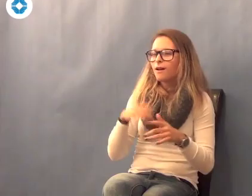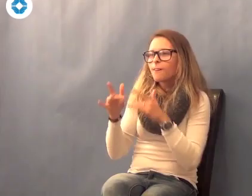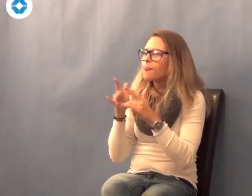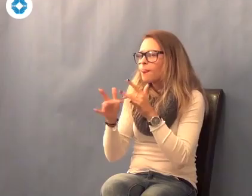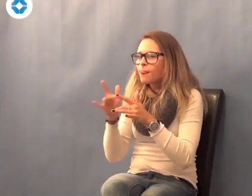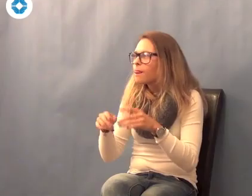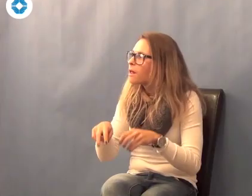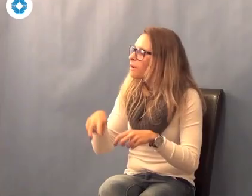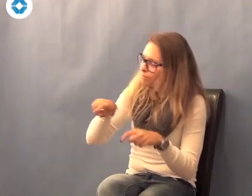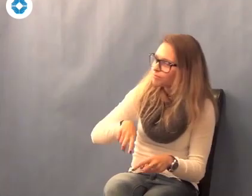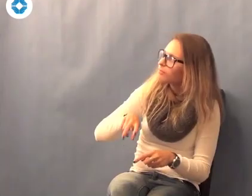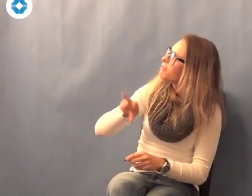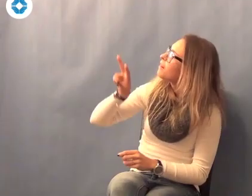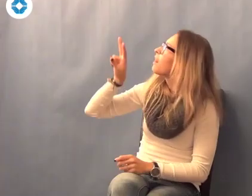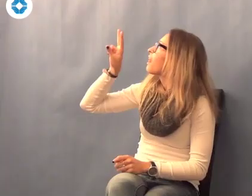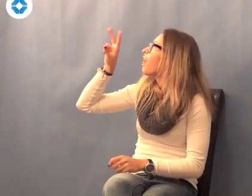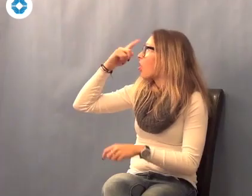Chłopiec sprytnie podjechał pod drzewo, spojrzał w górę.